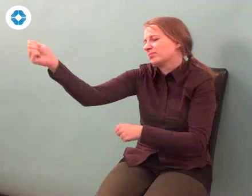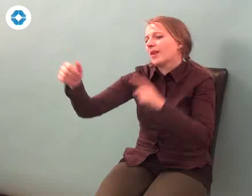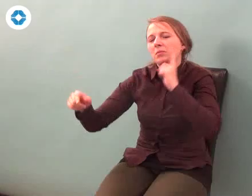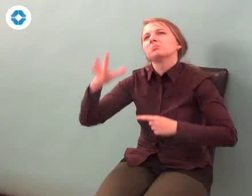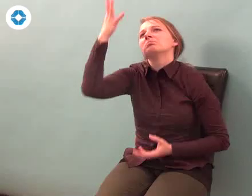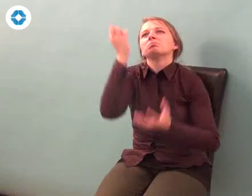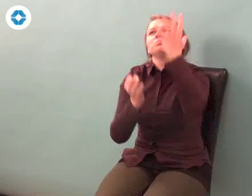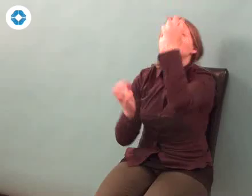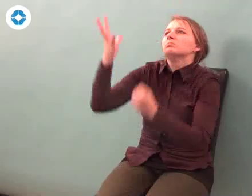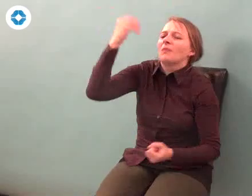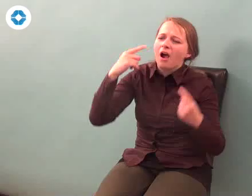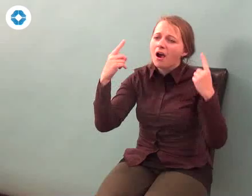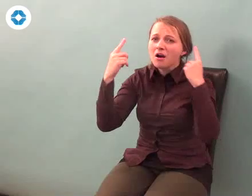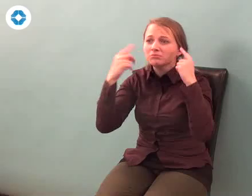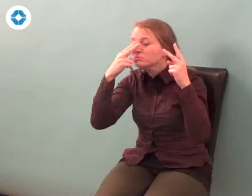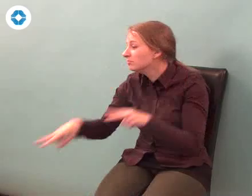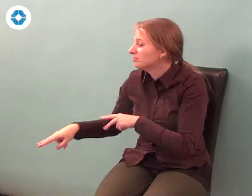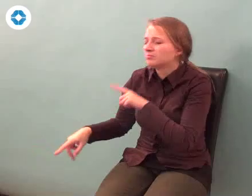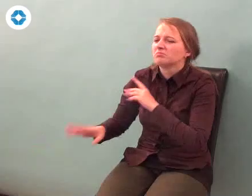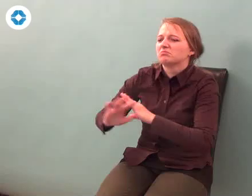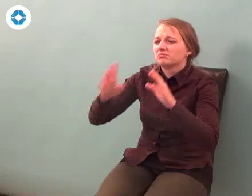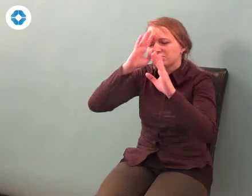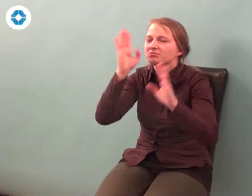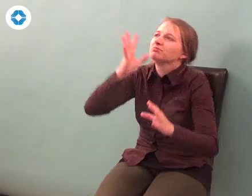Mężczyzna zrywa gruszki, nie zwraca uwagi na dźwięki na dole, nie patrzy tam.